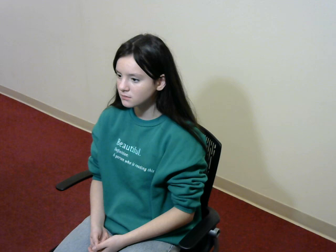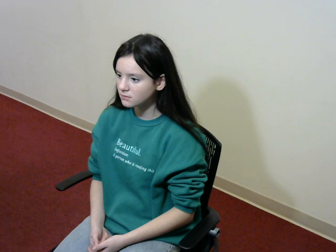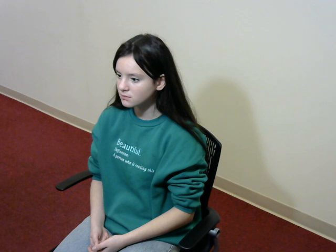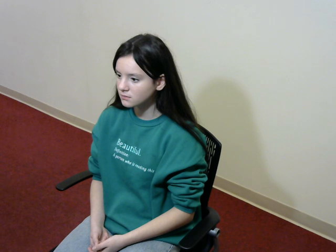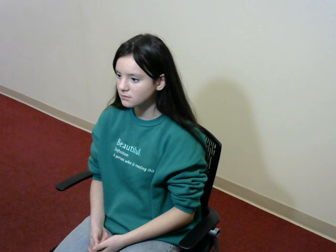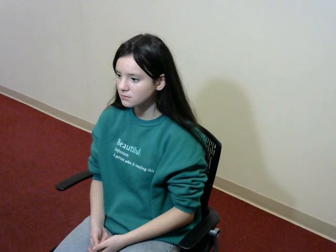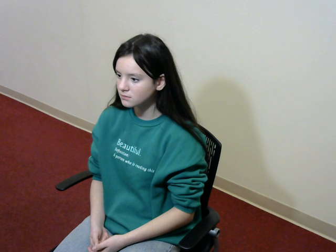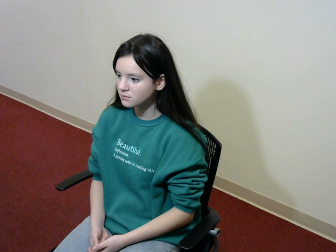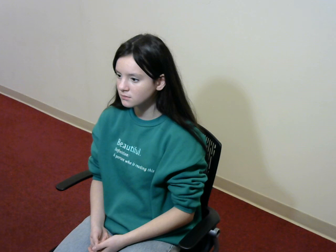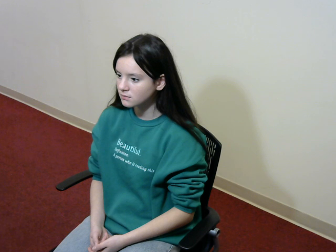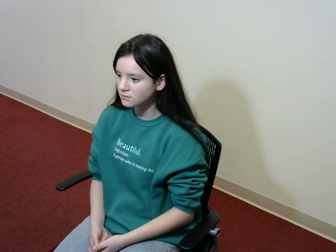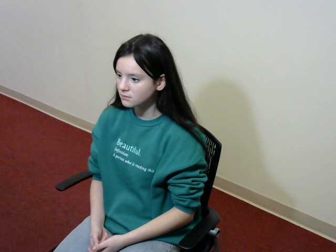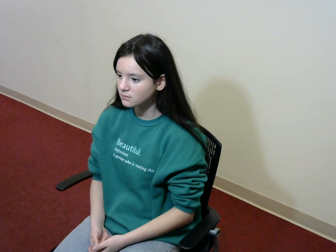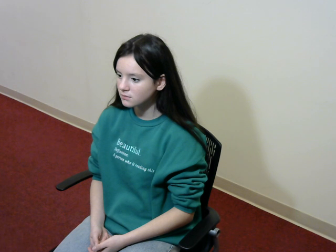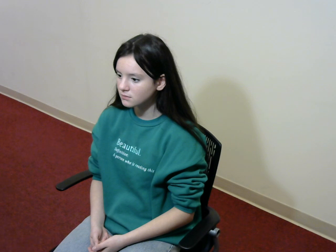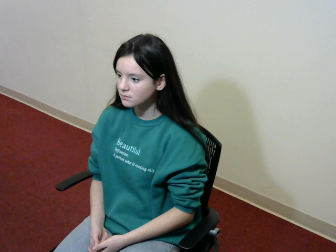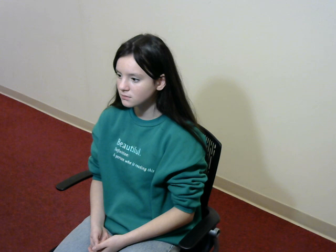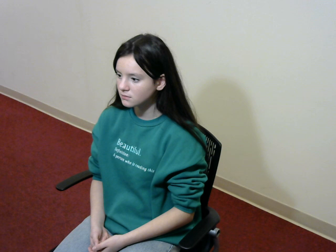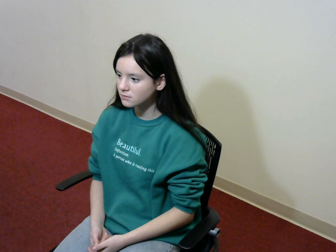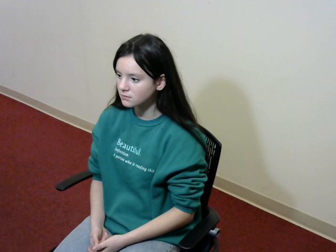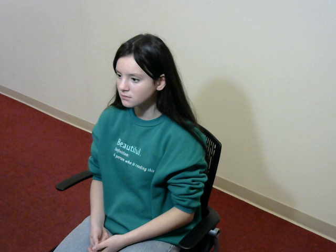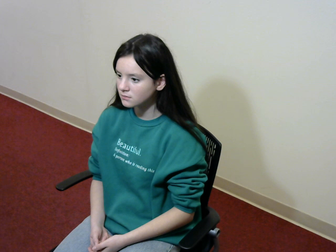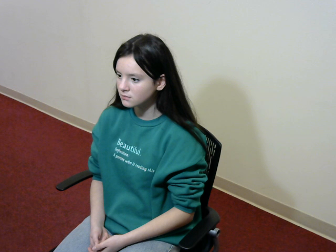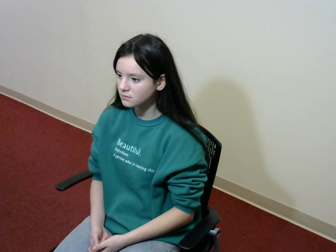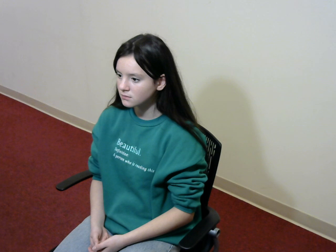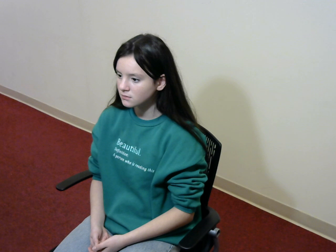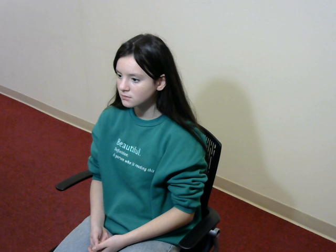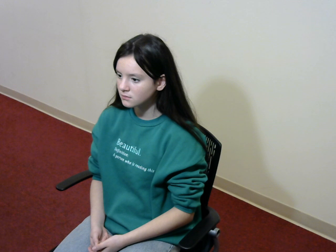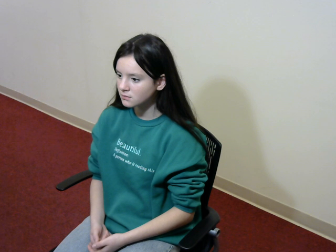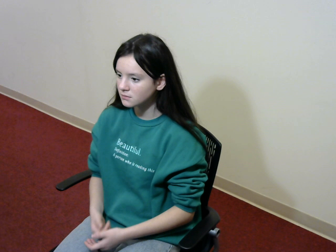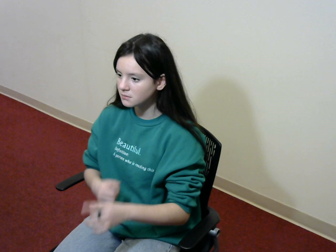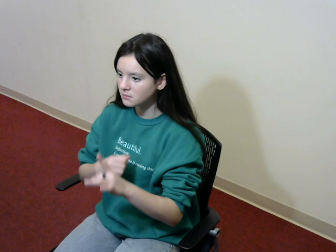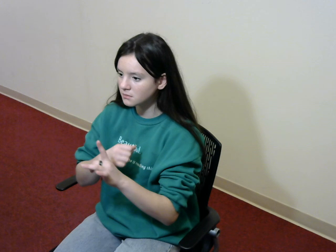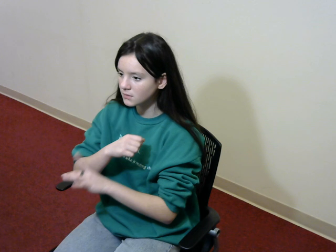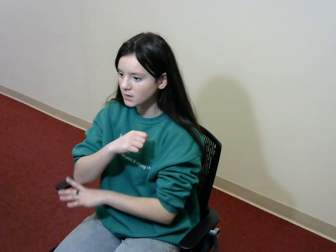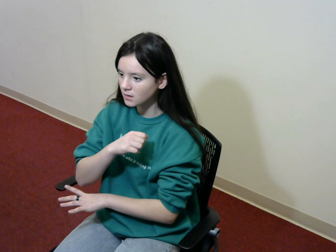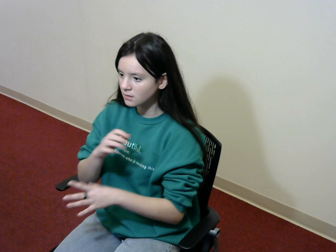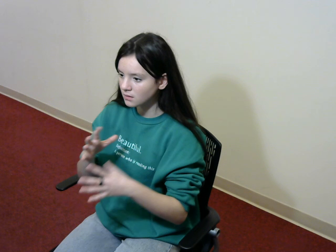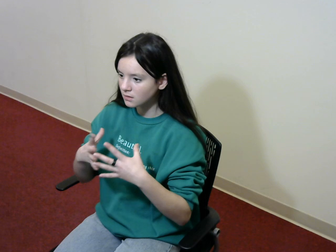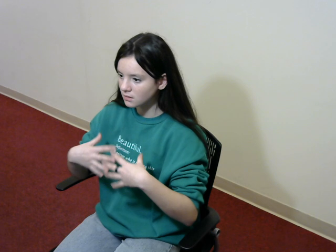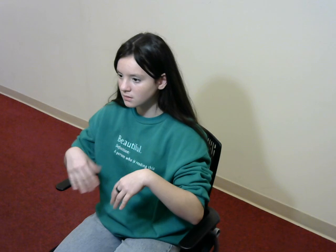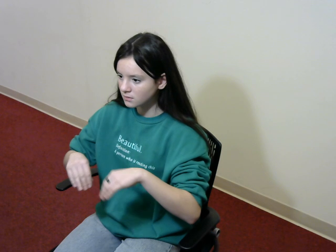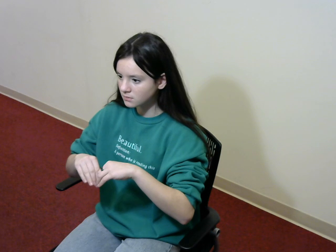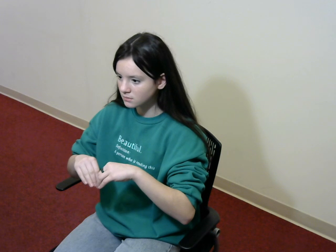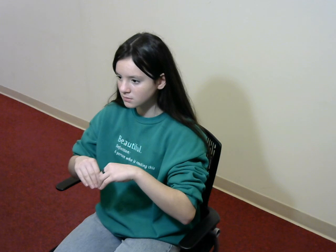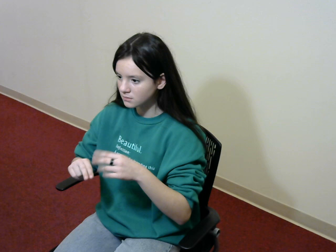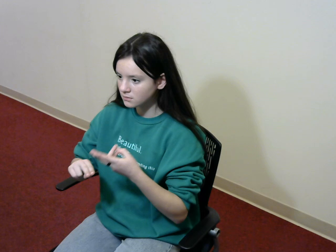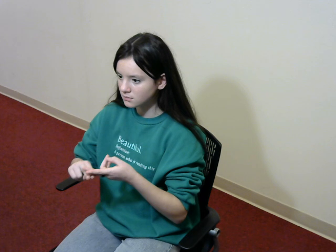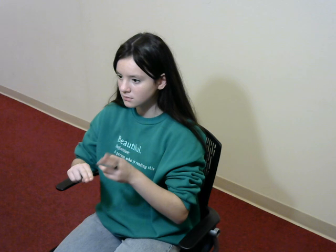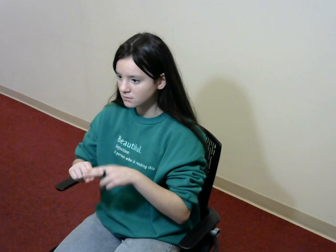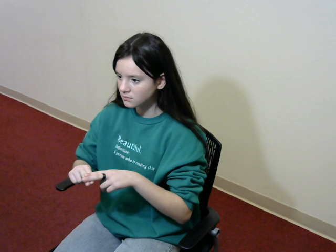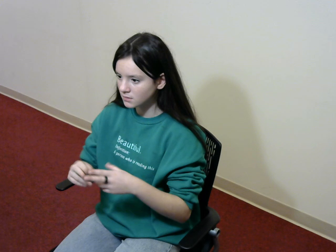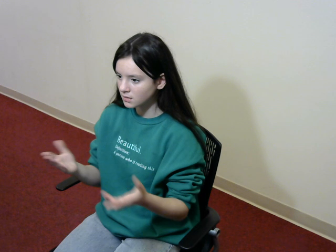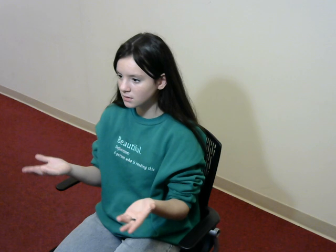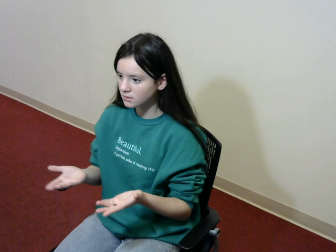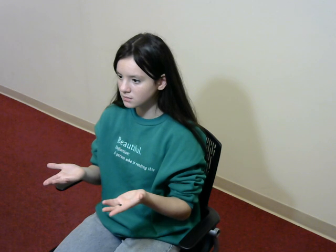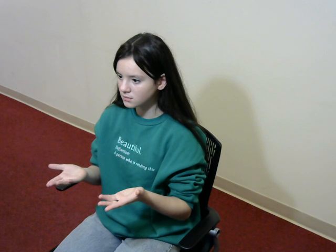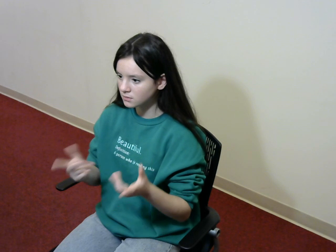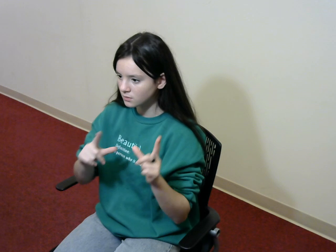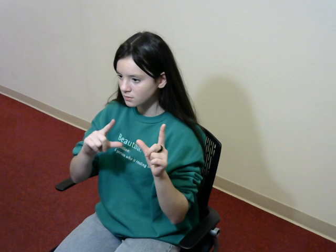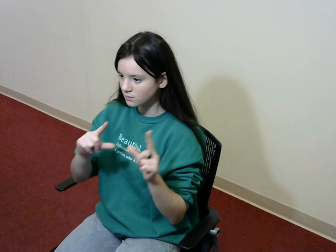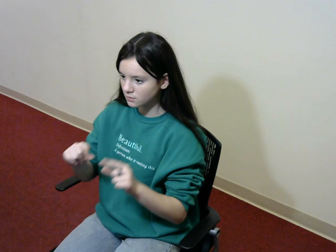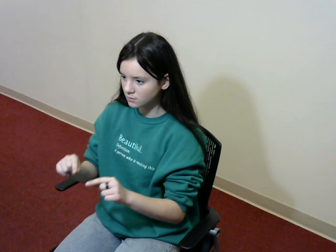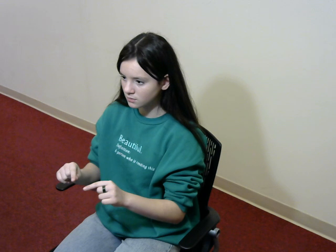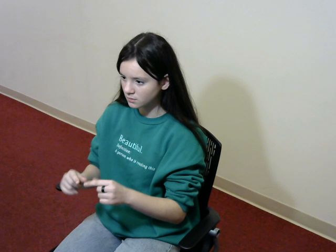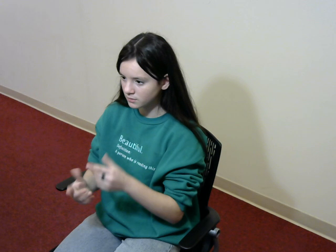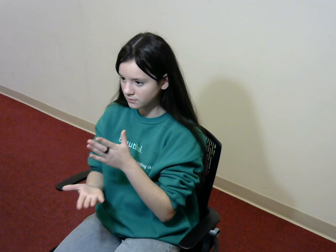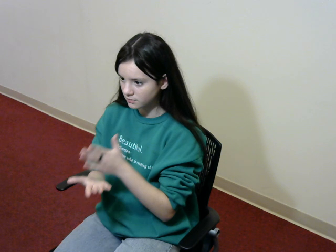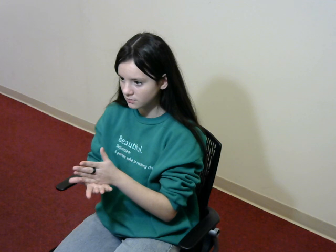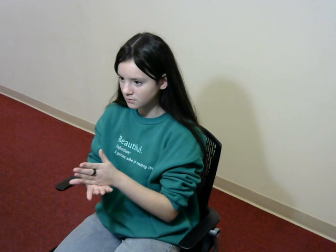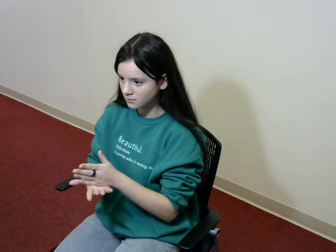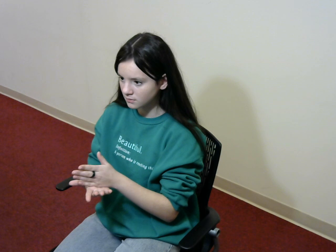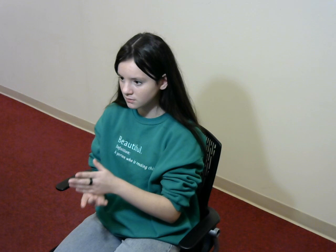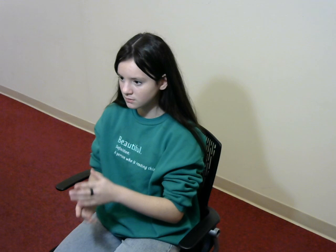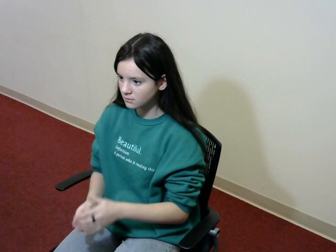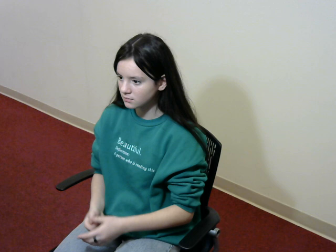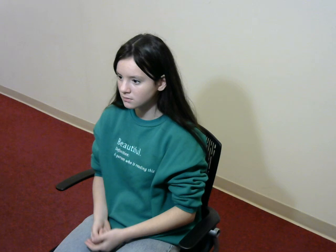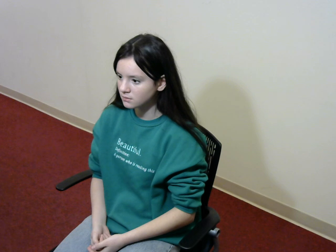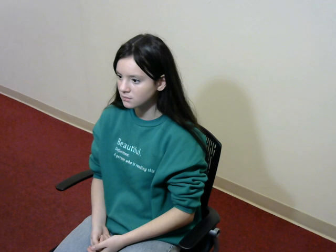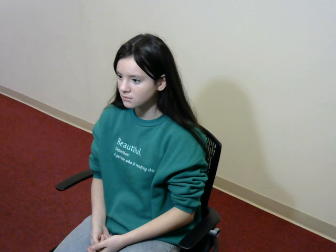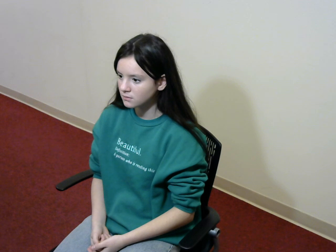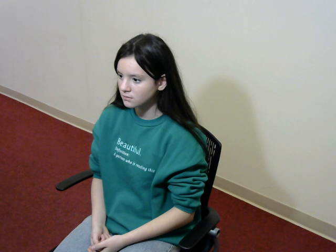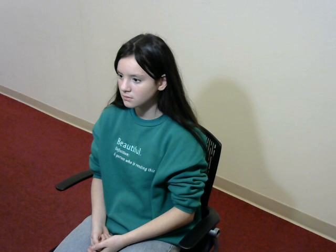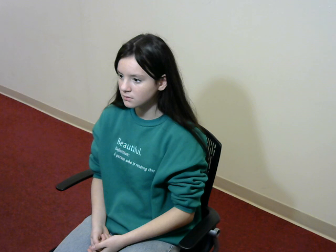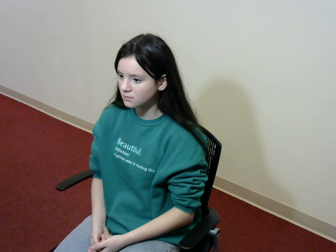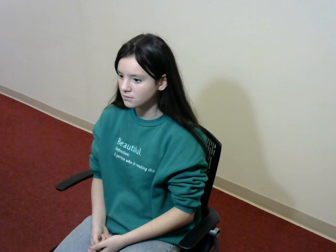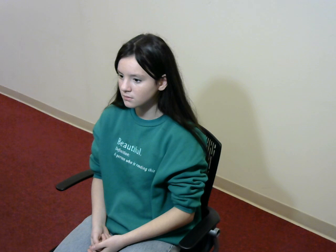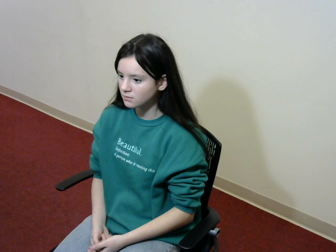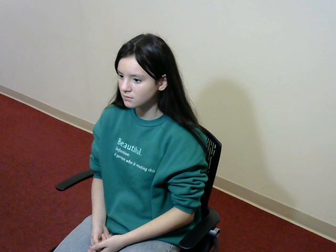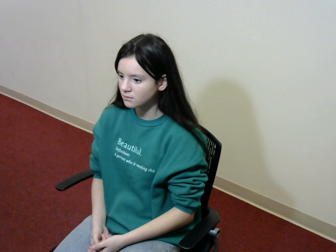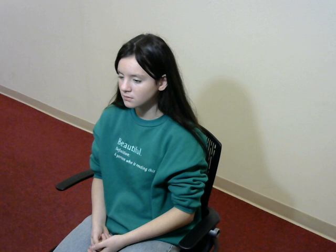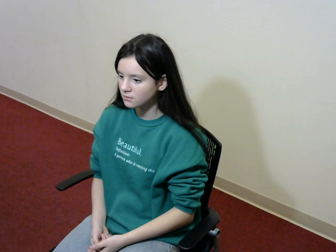Kasıb ailələr üçün hansı endirimlər var?